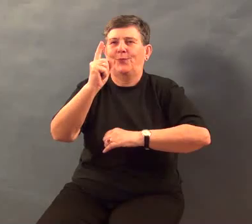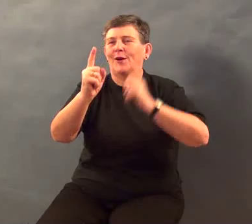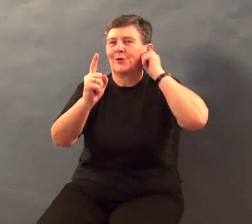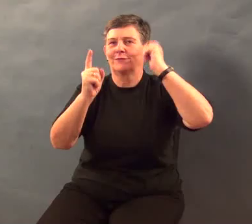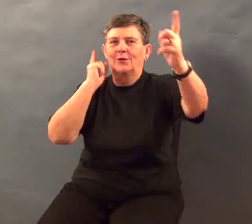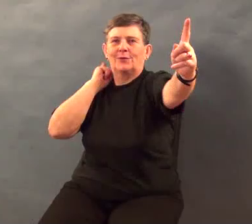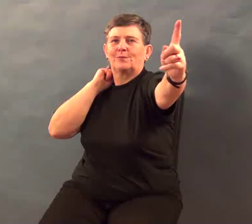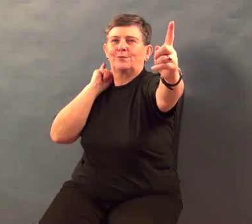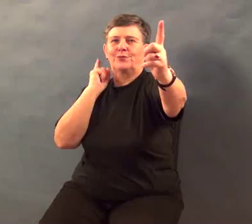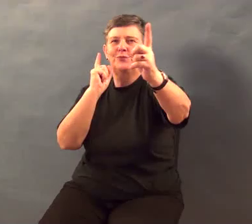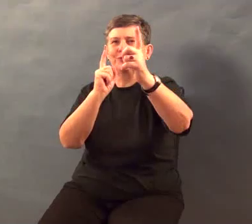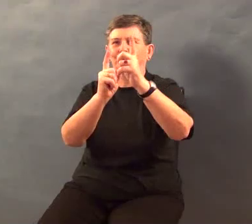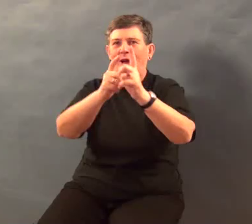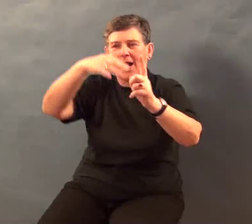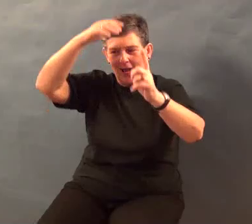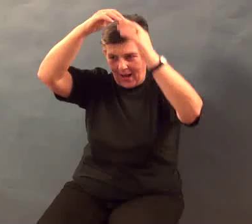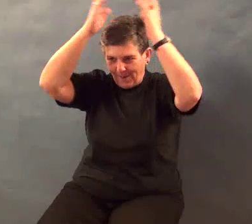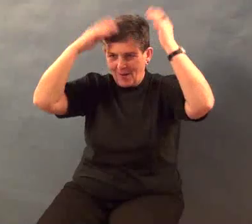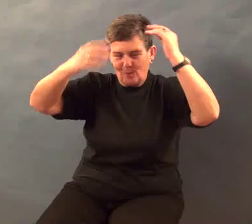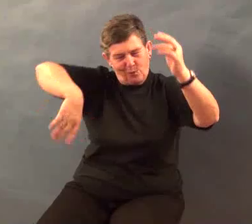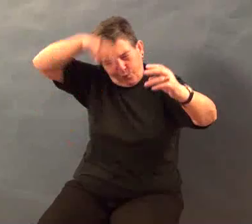Mijają się i wiatr zrzuca chłopcu kapelusz z głowy.